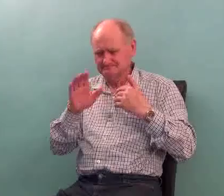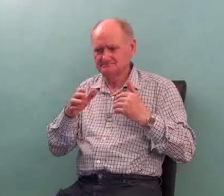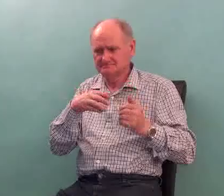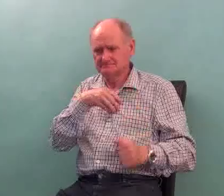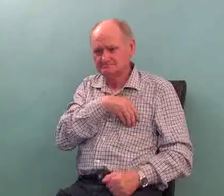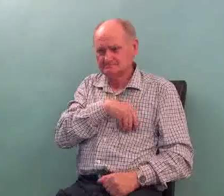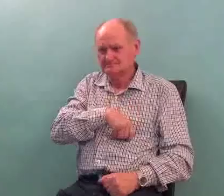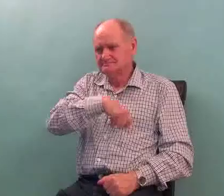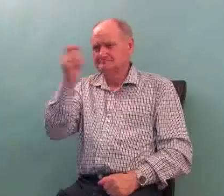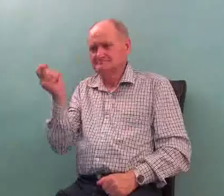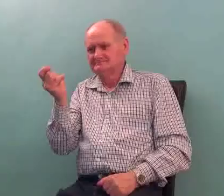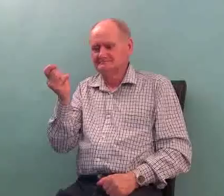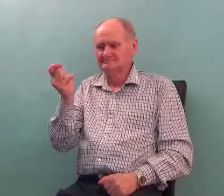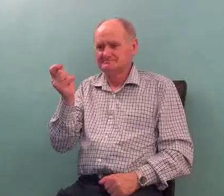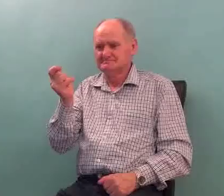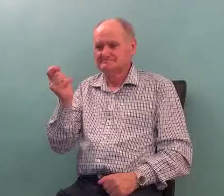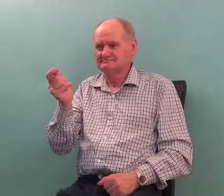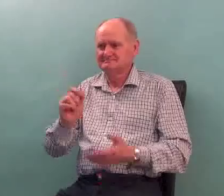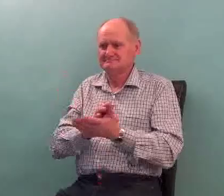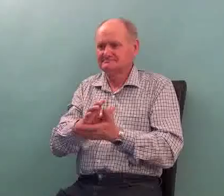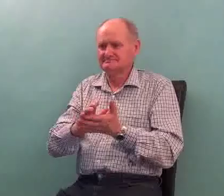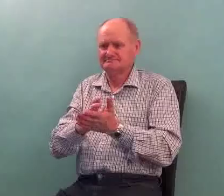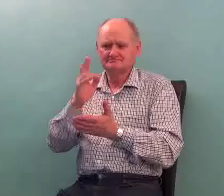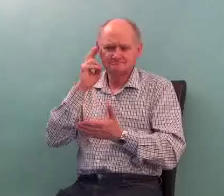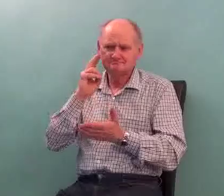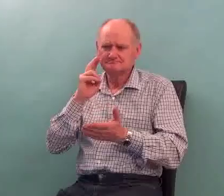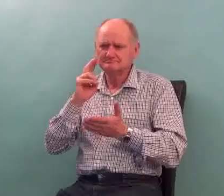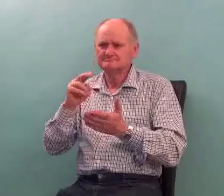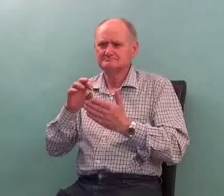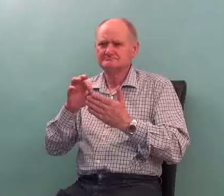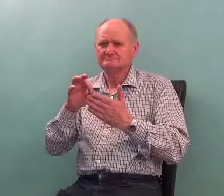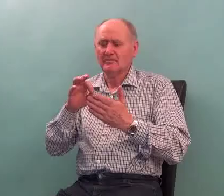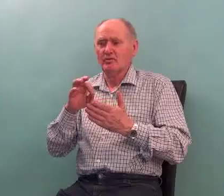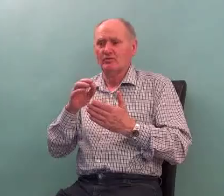Jeden z nich wyciągnął z kieszeni na piersi dokument.